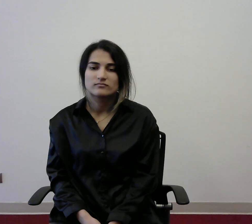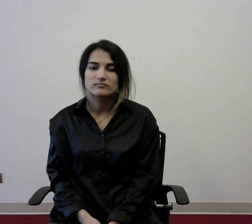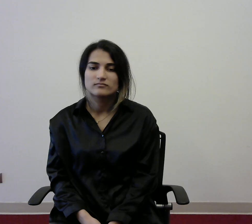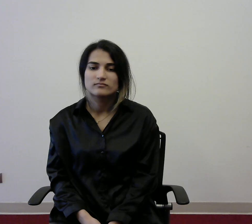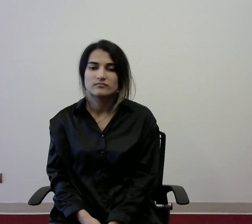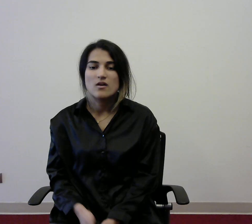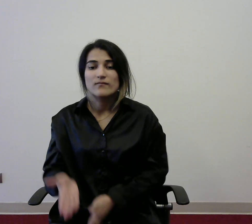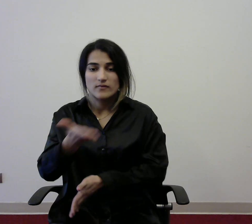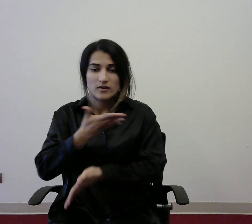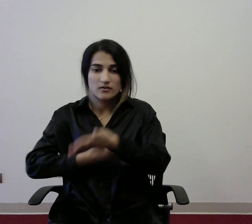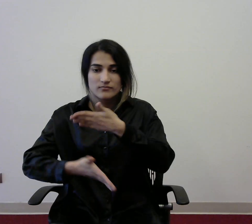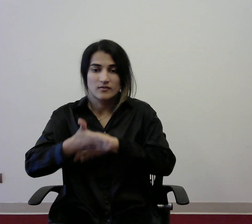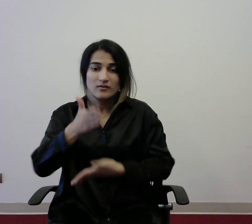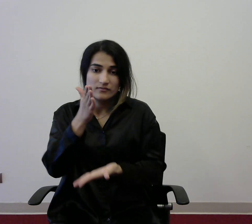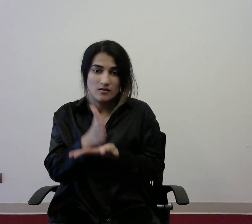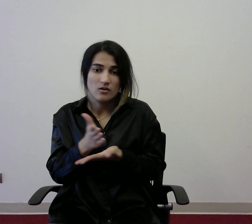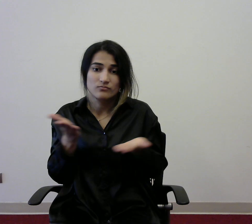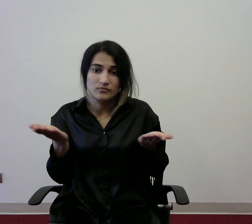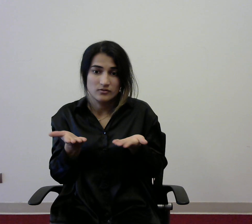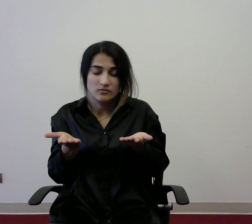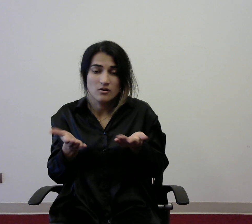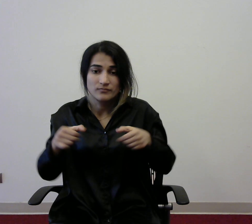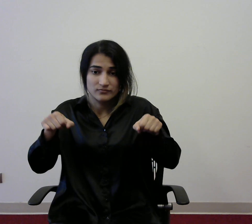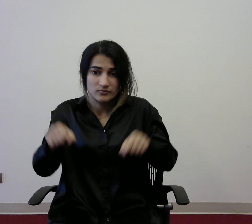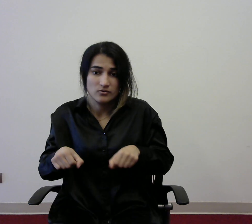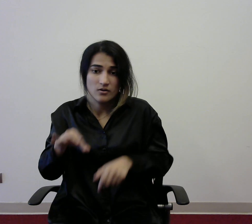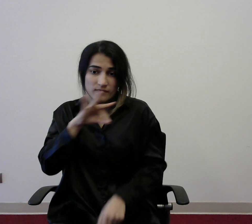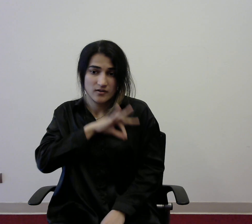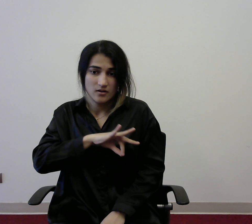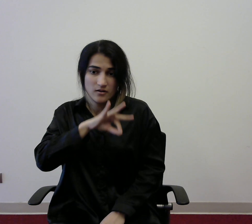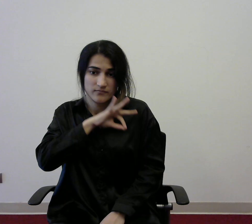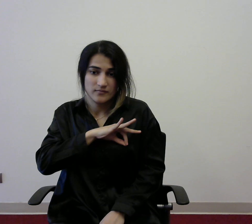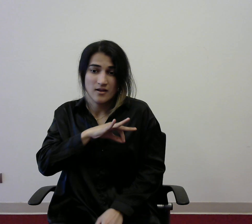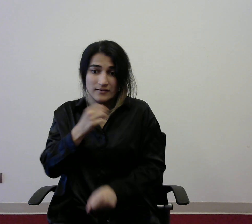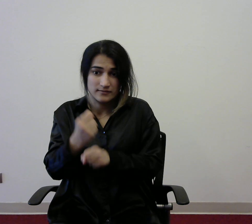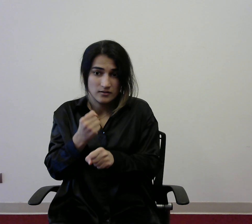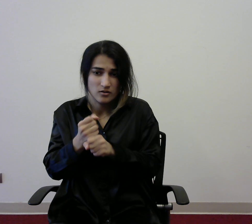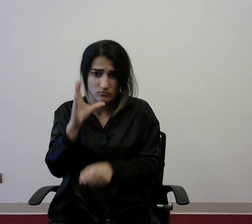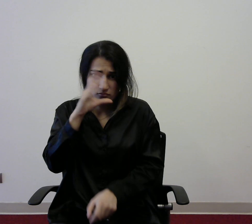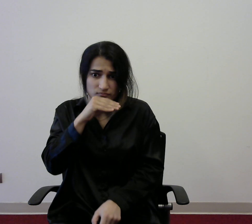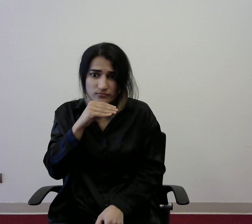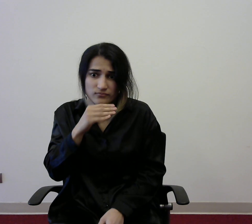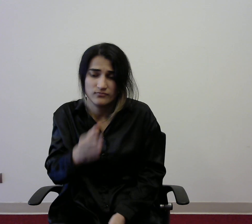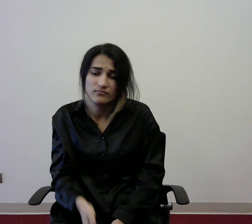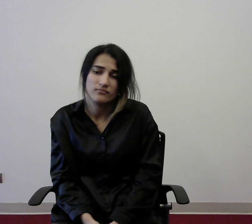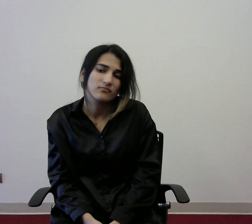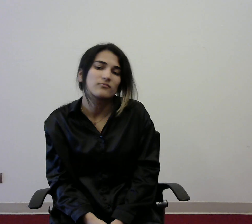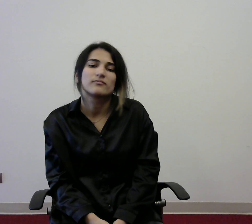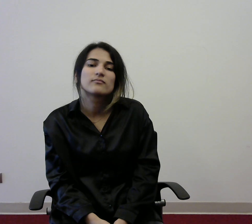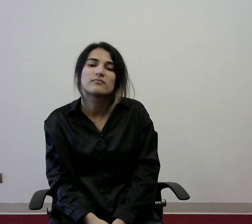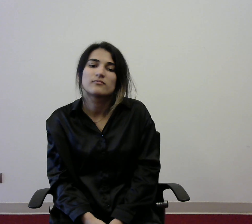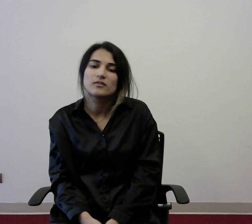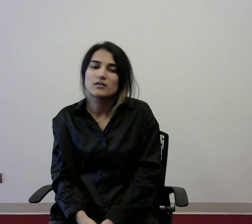Əlilliyim var, hansı hüquqlardan istifadə edə bilərəm?